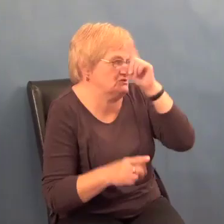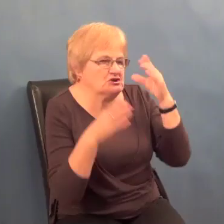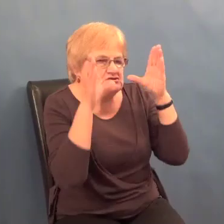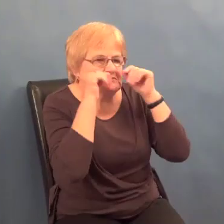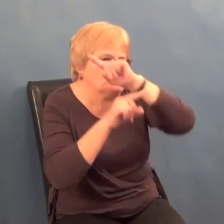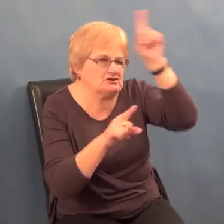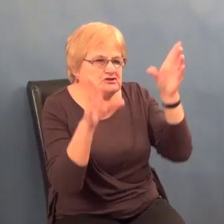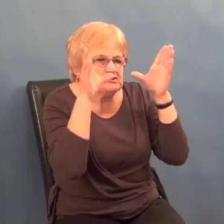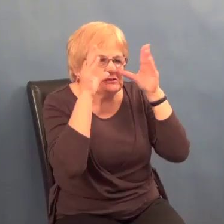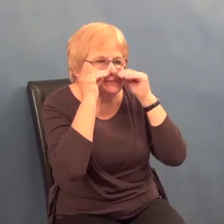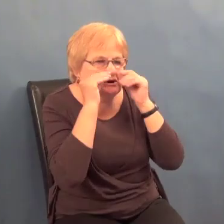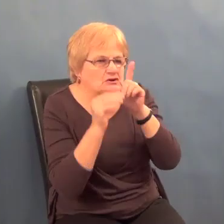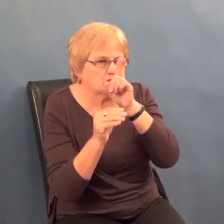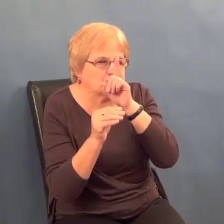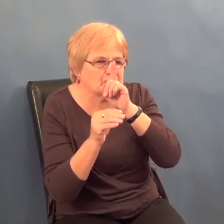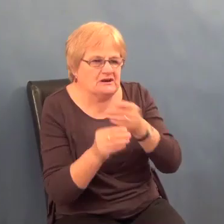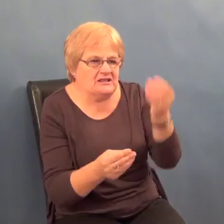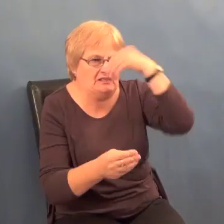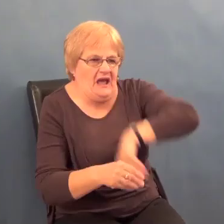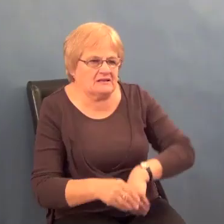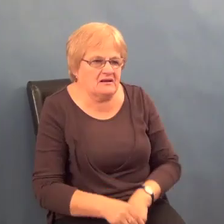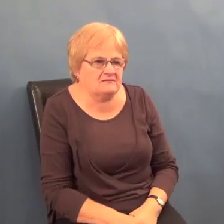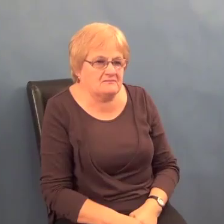Ludzie śpią, wszyscy śpią, jest cicho, zjada.